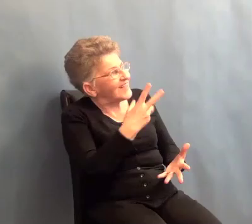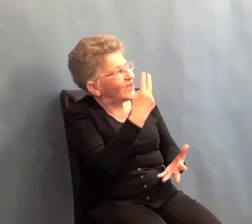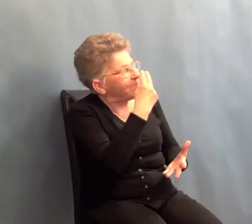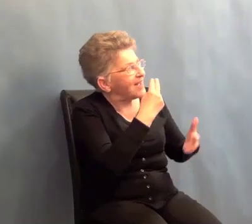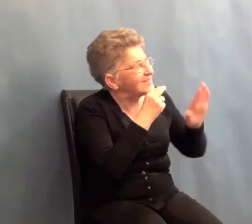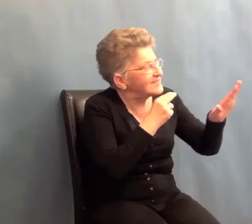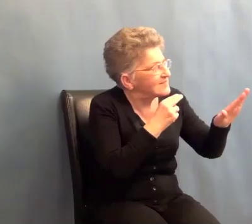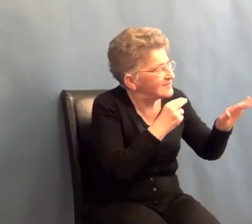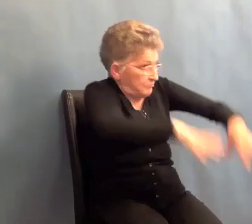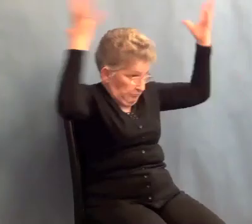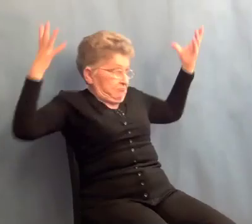Zobaczył kogoś i chciał go dotknąć.